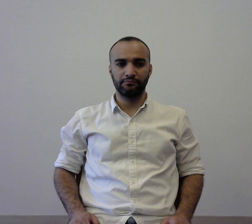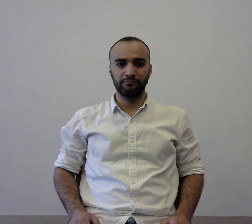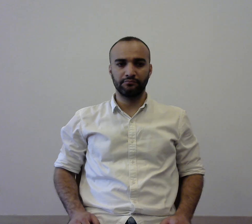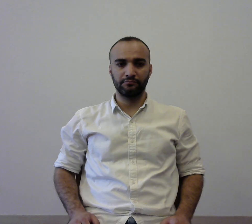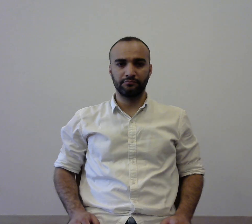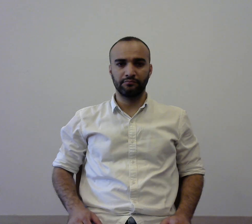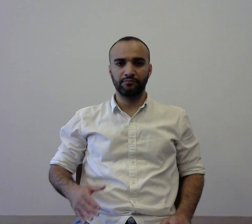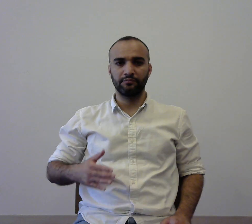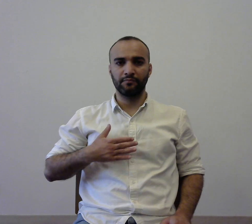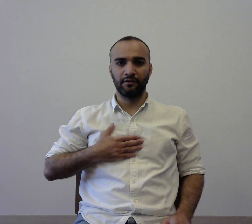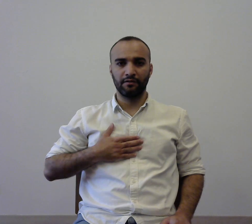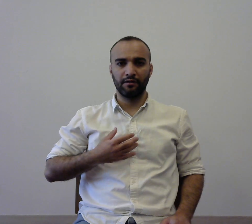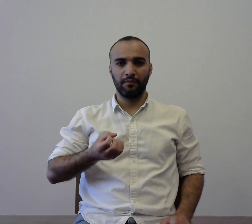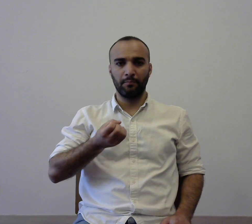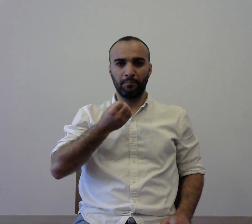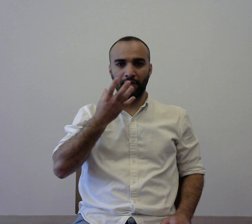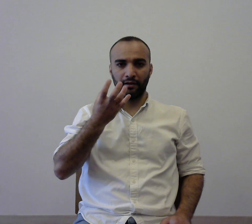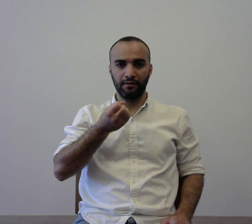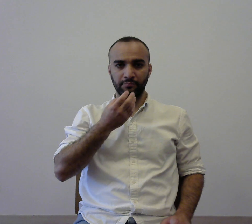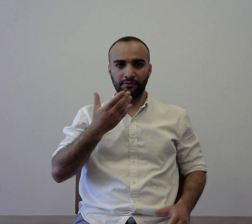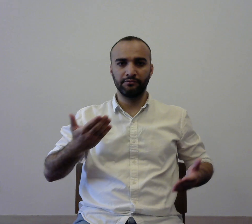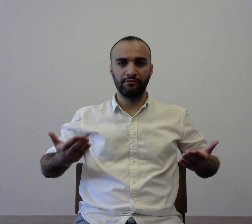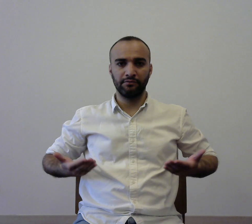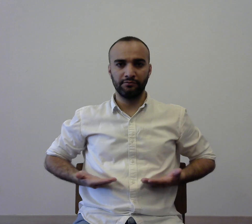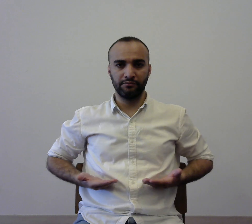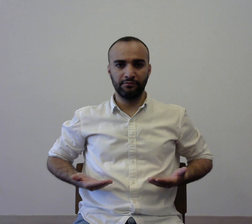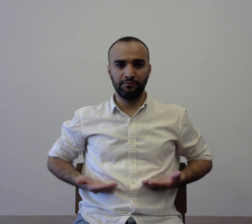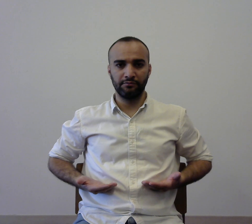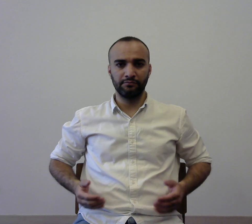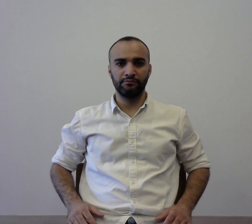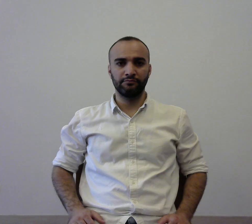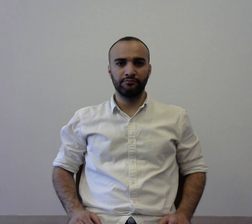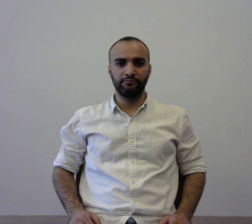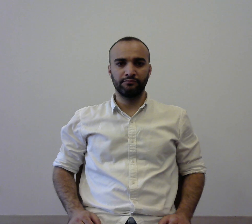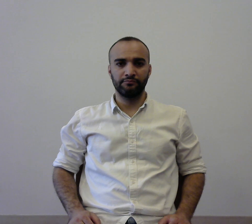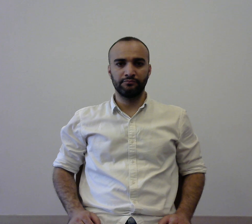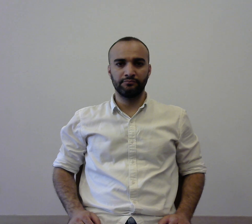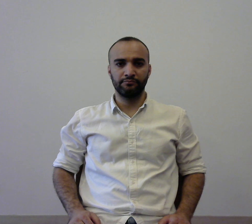Mən Bakıda yaşayıram